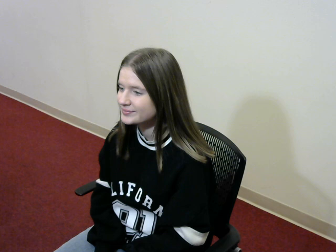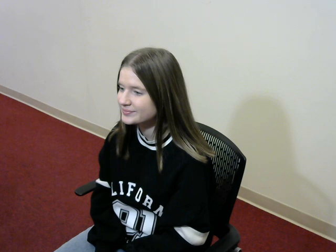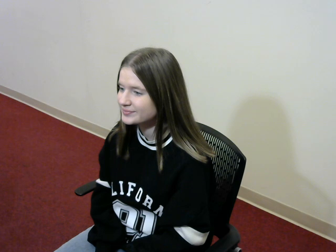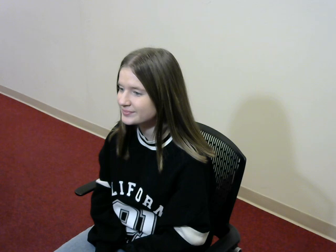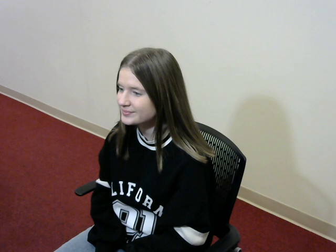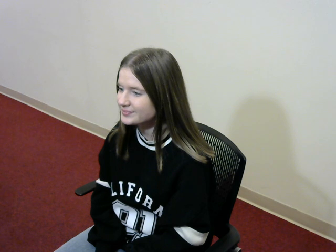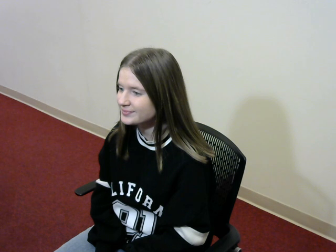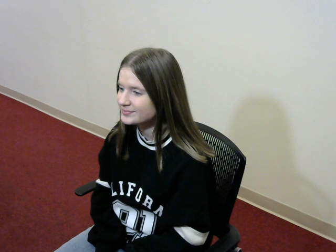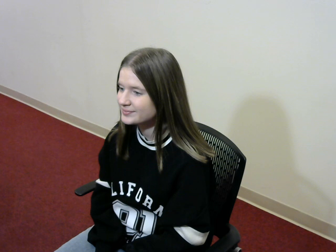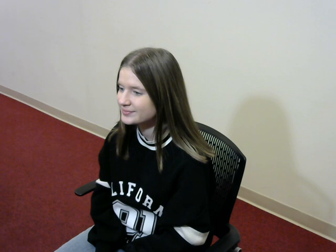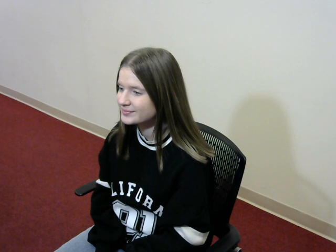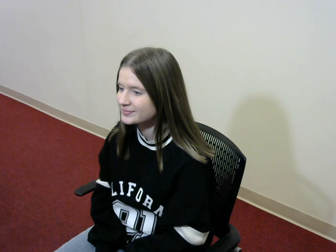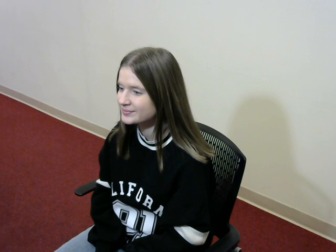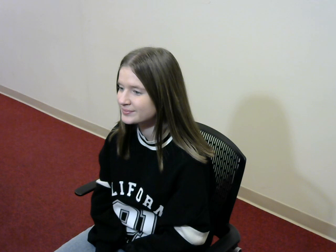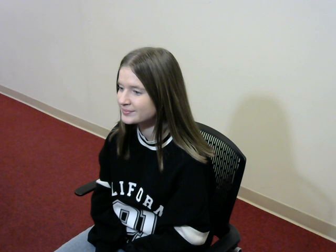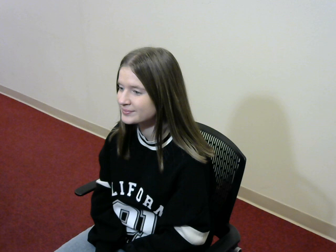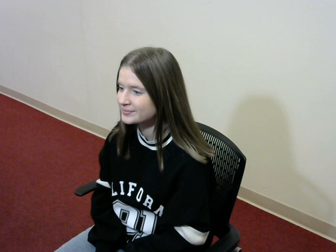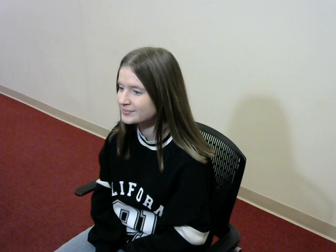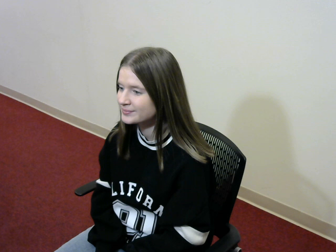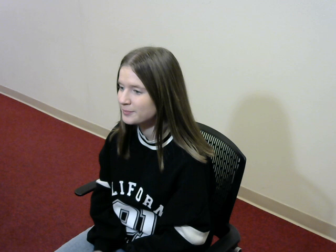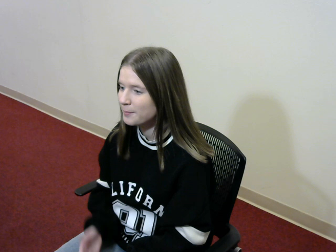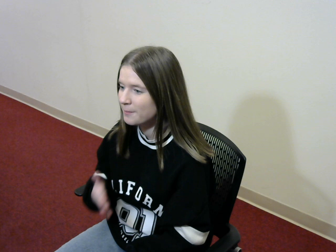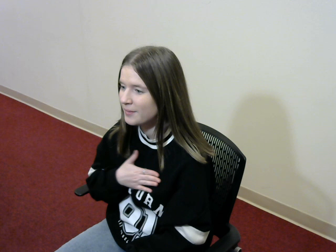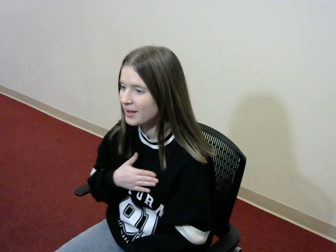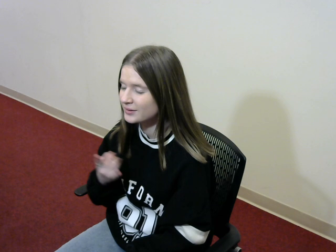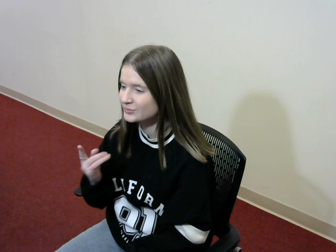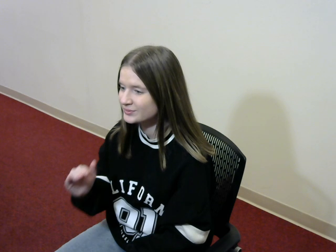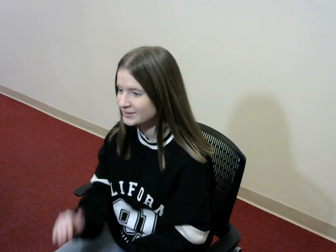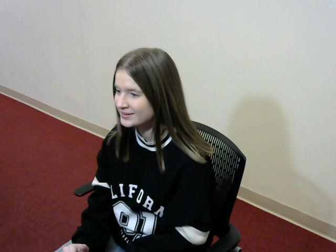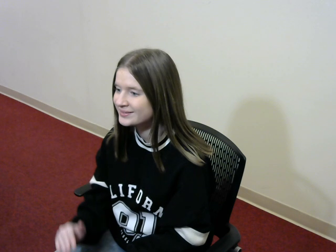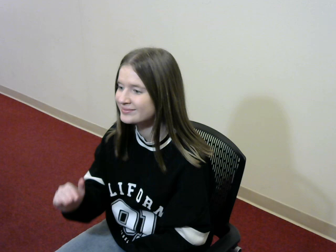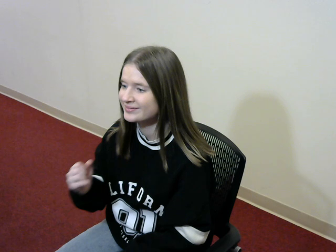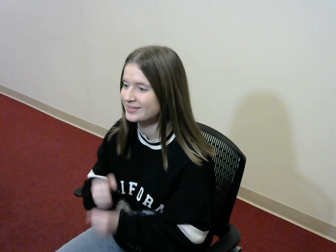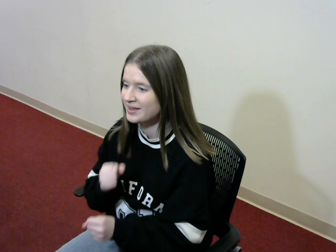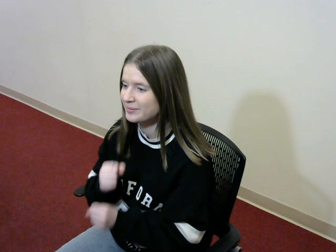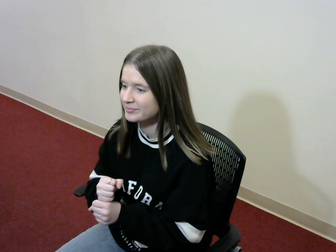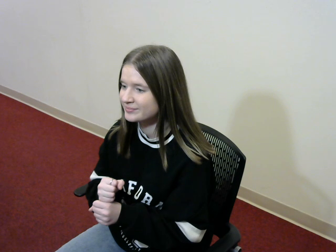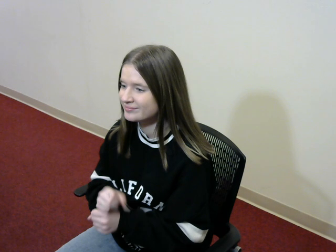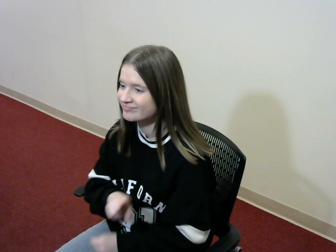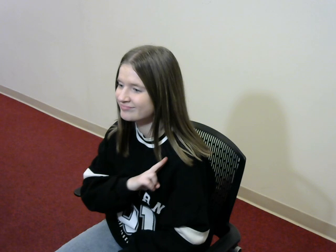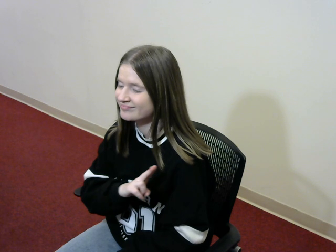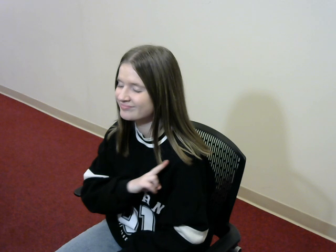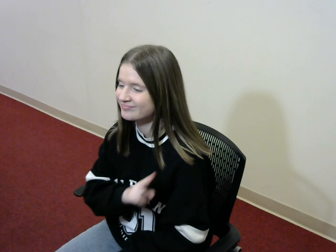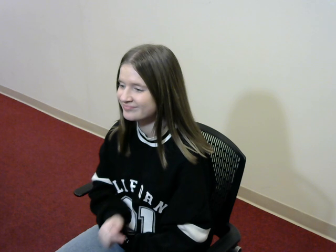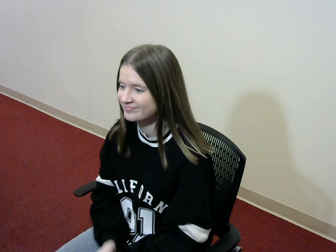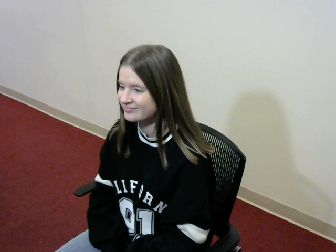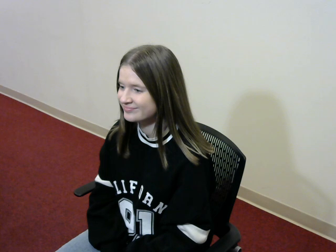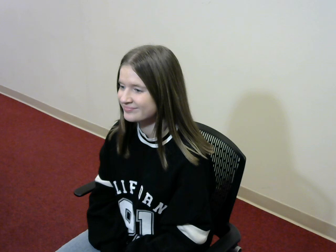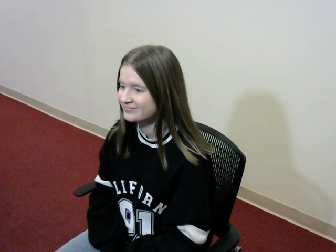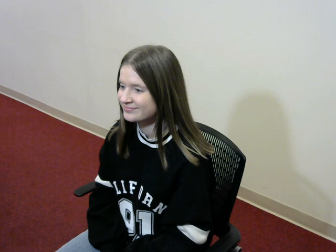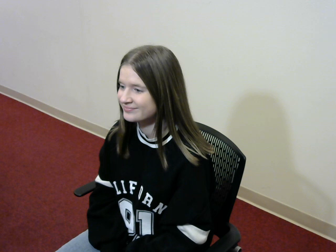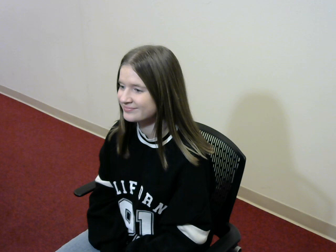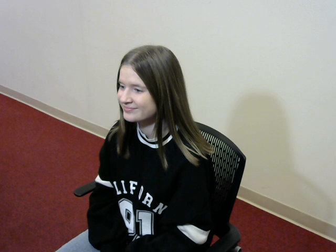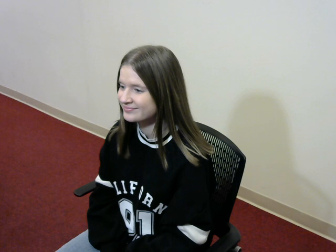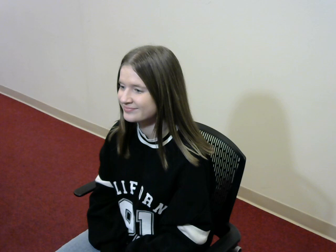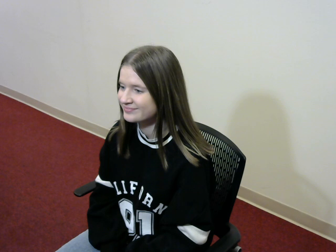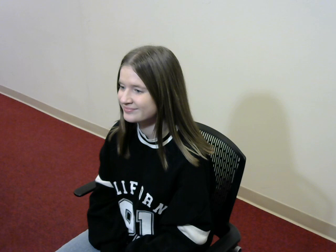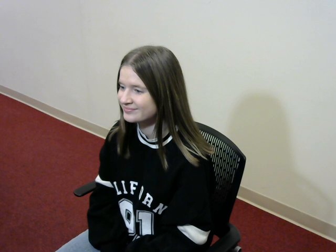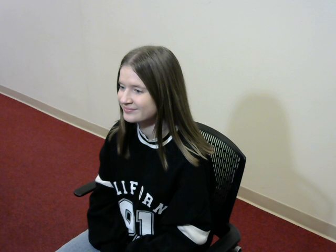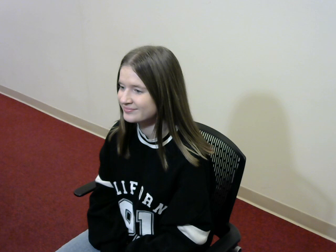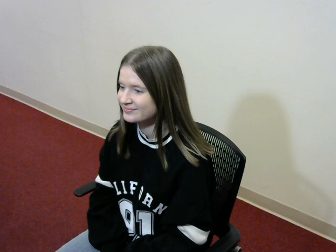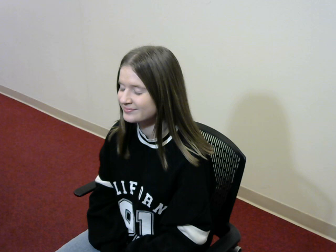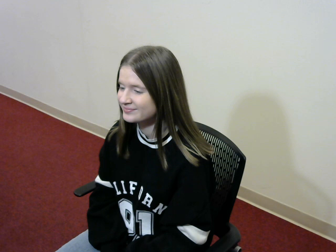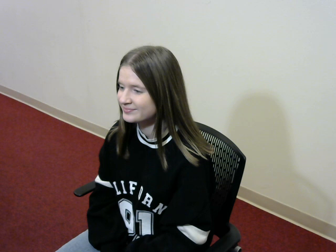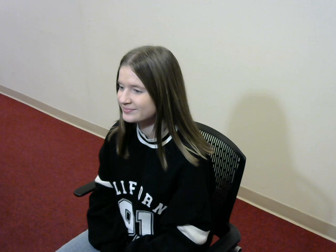Mən uşaqlarla işləməyi sevirəm